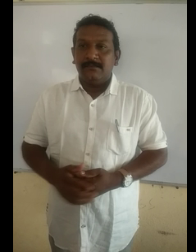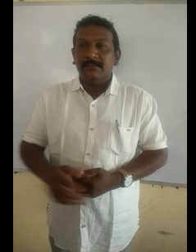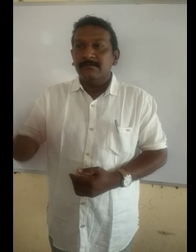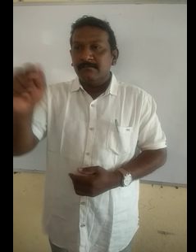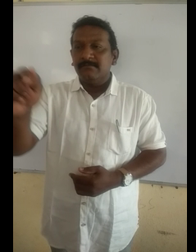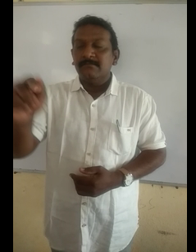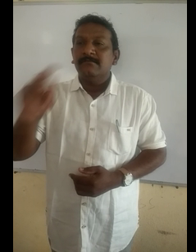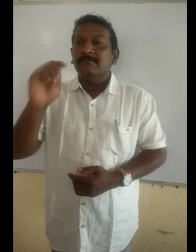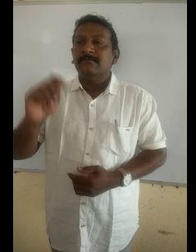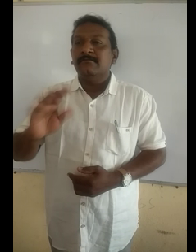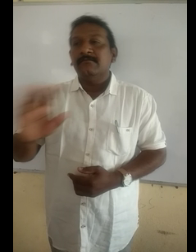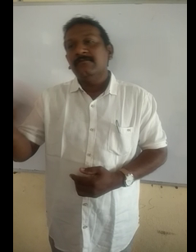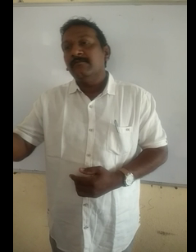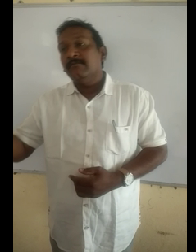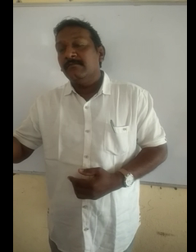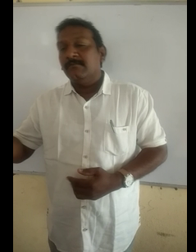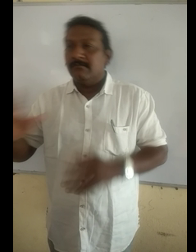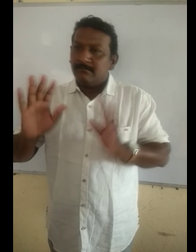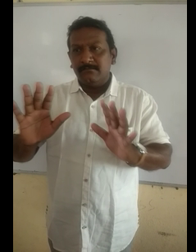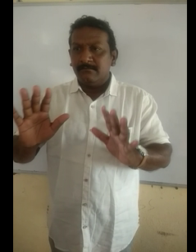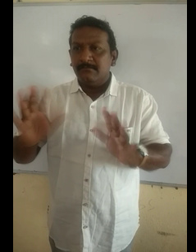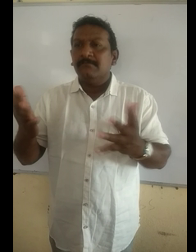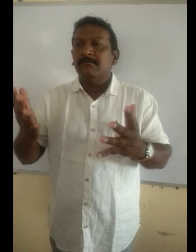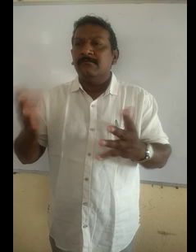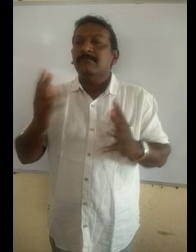how are things